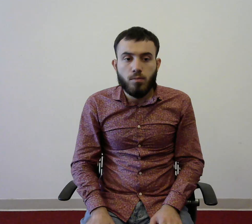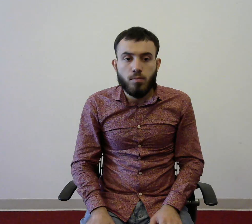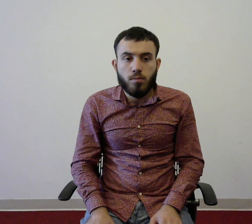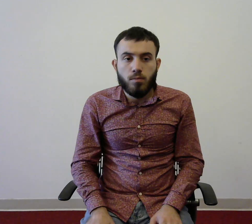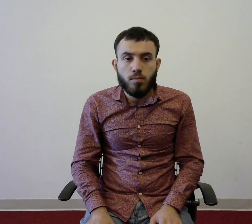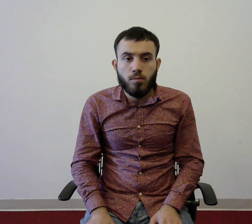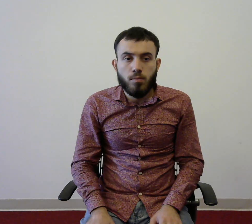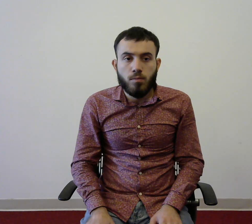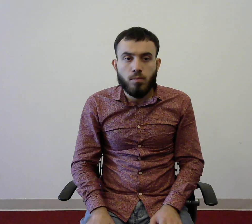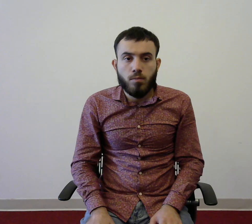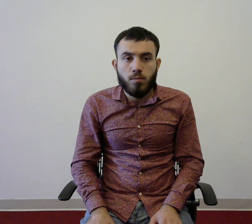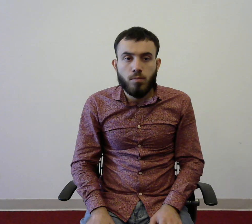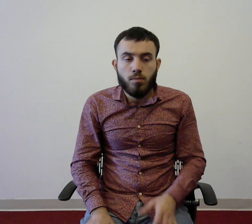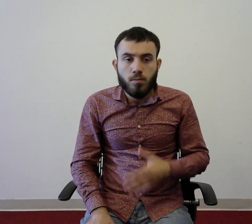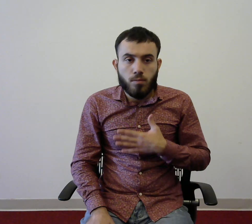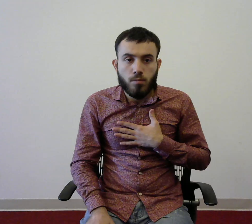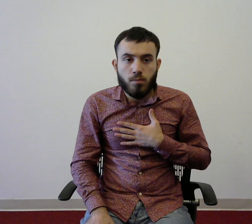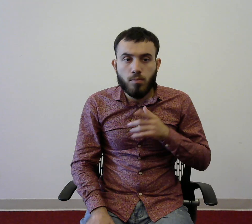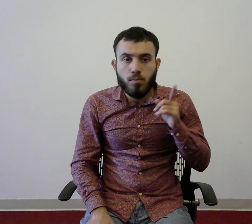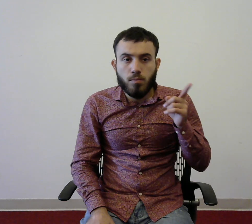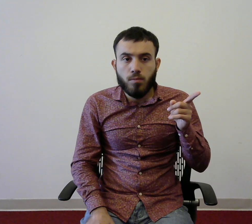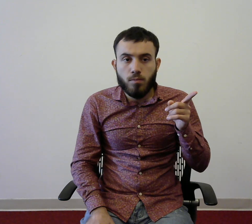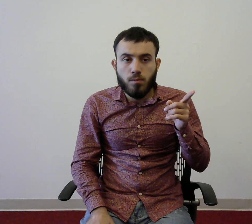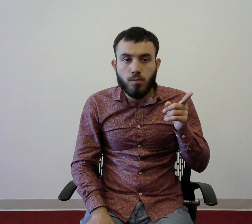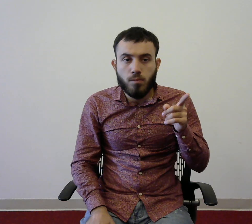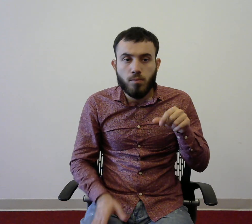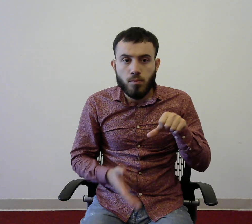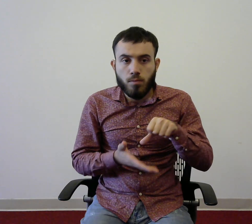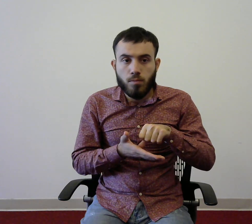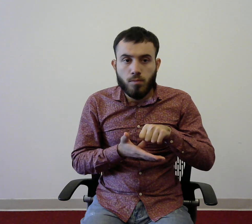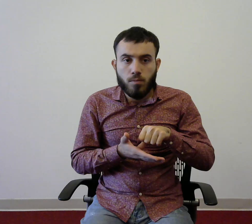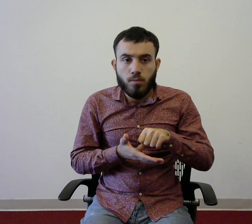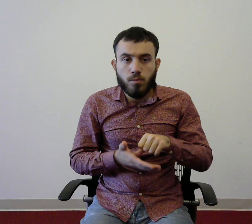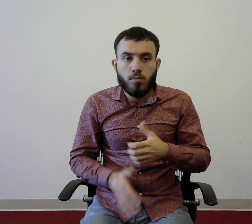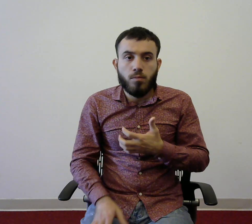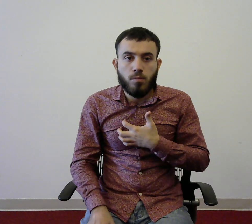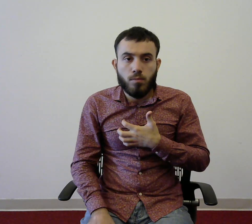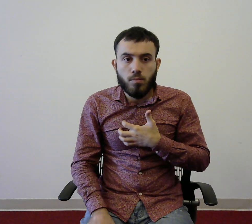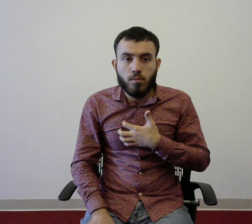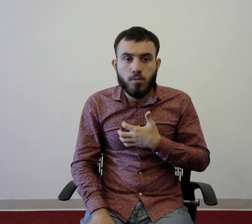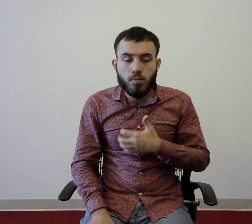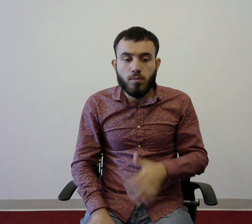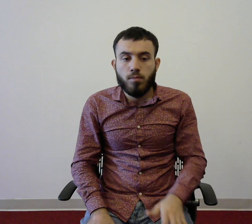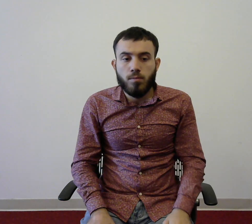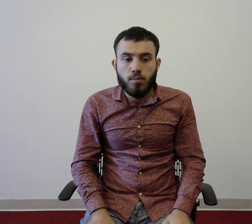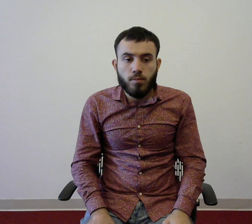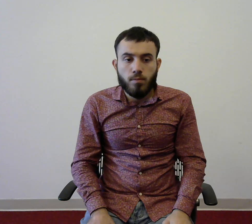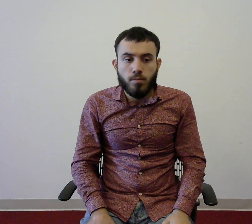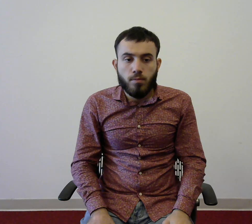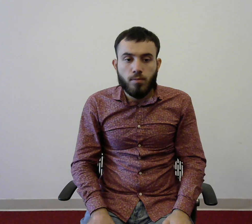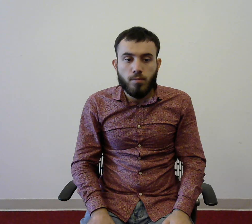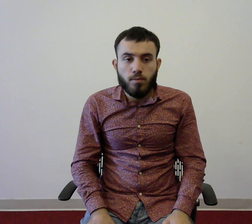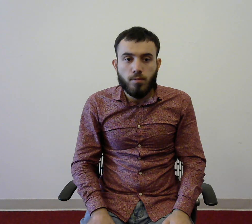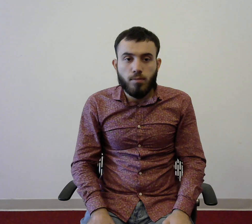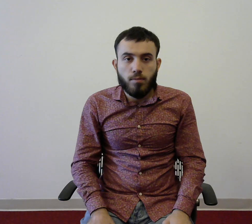Mən orda olmaq istəyərdim